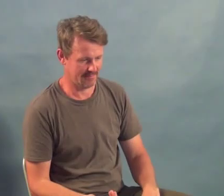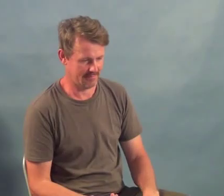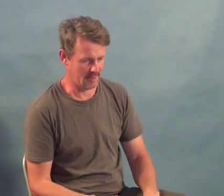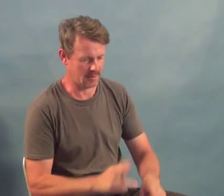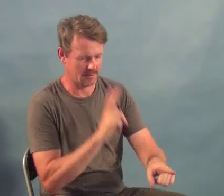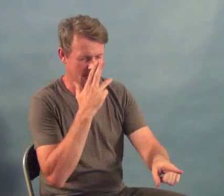Widzę, że tego nie ma.